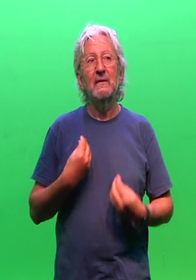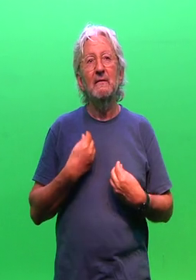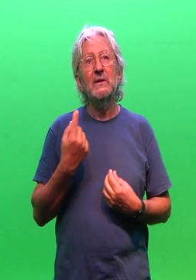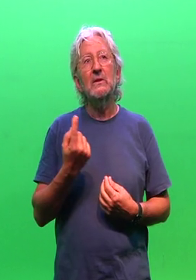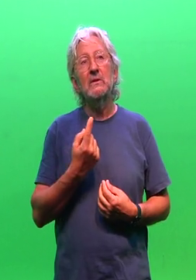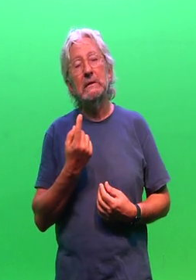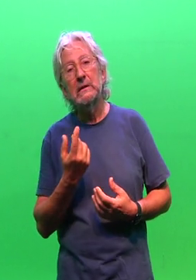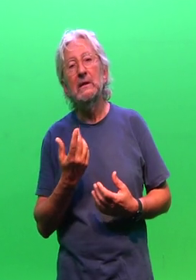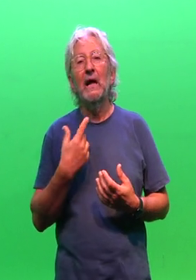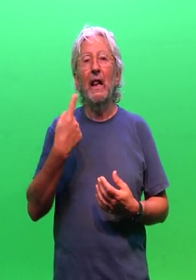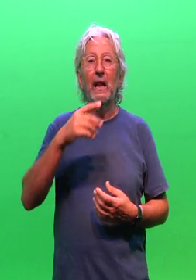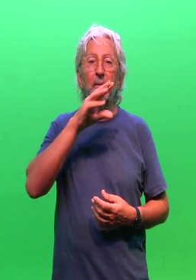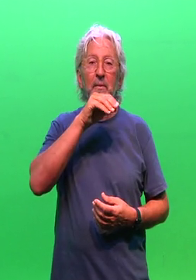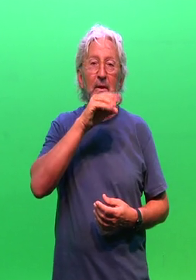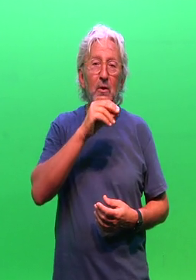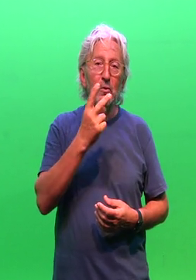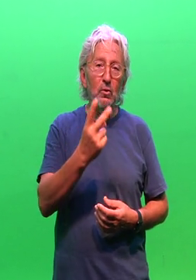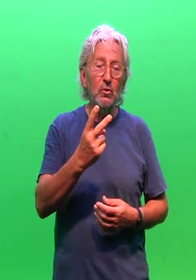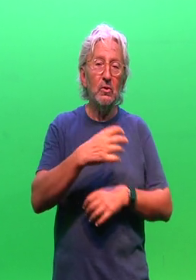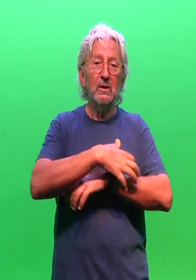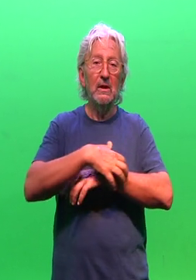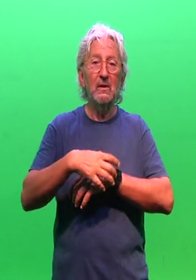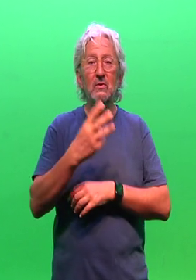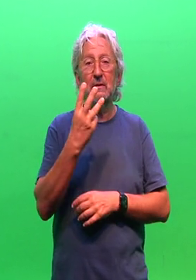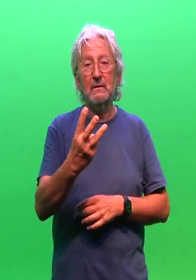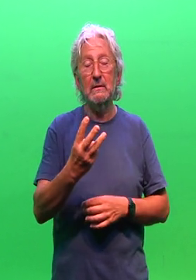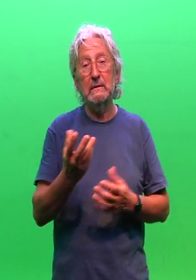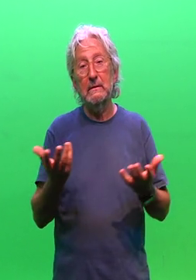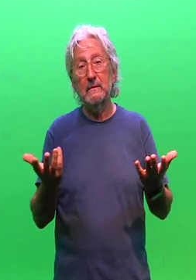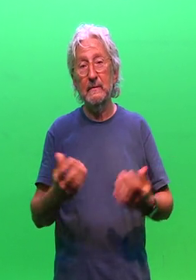Visc sol, però tinc dos gossos i tres gats.